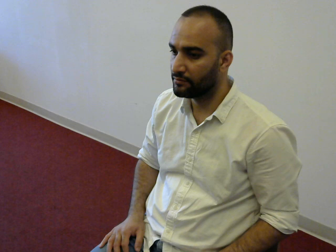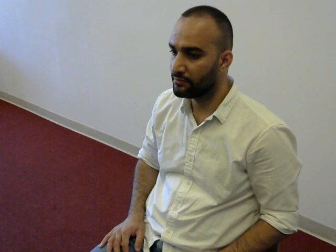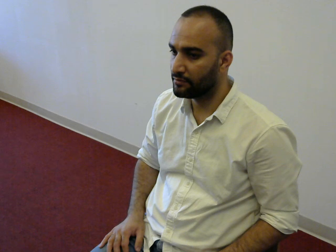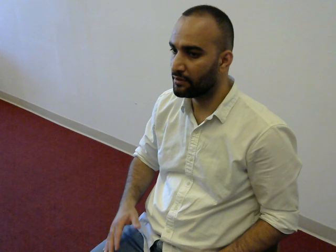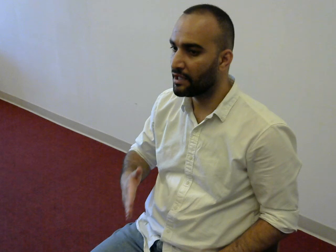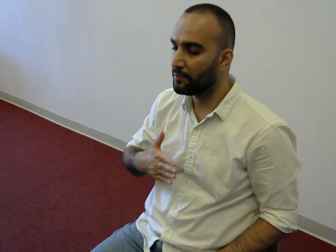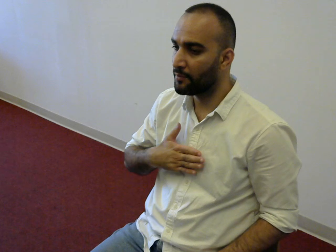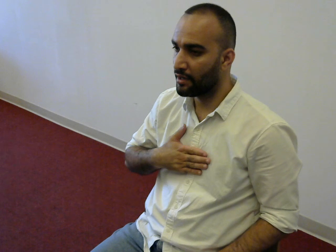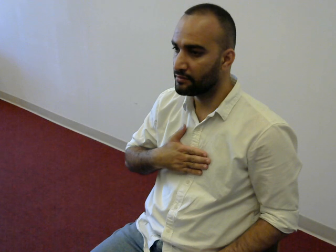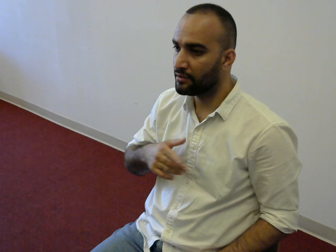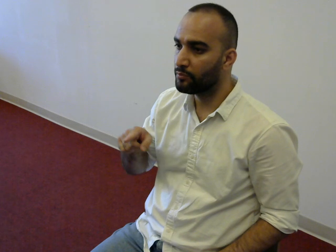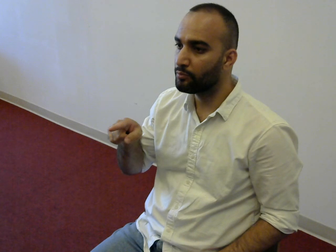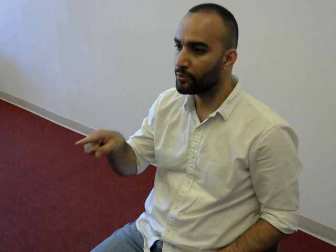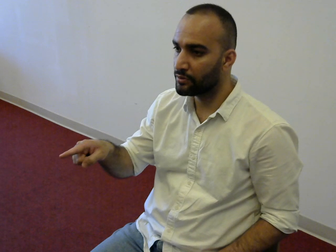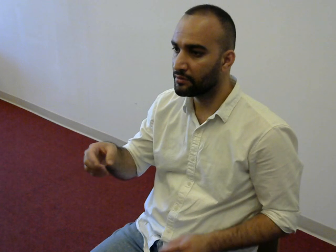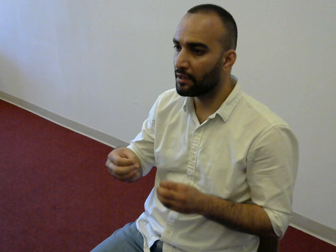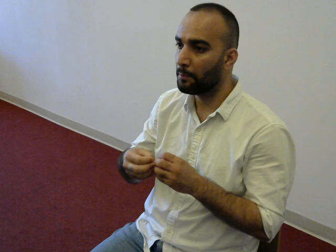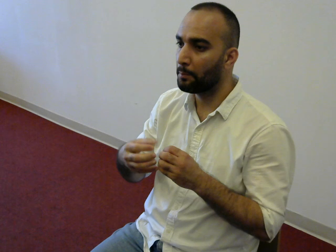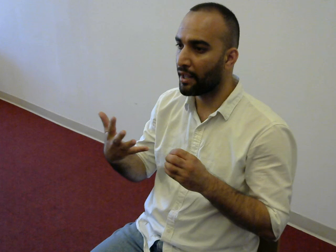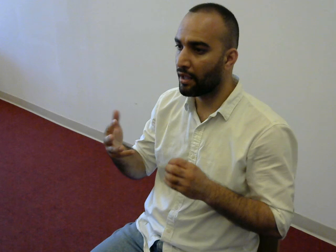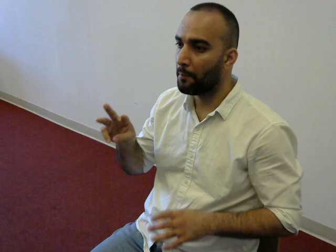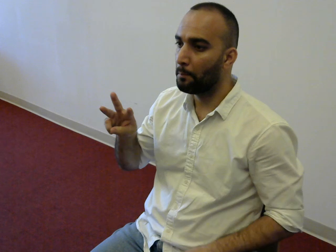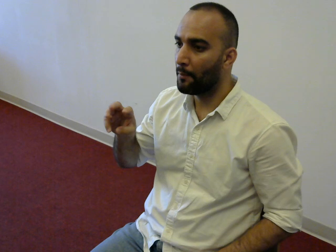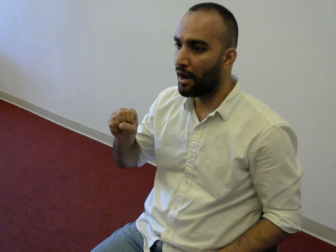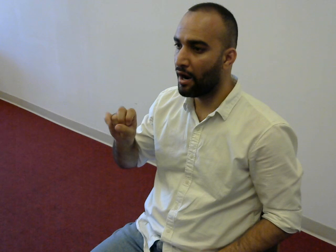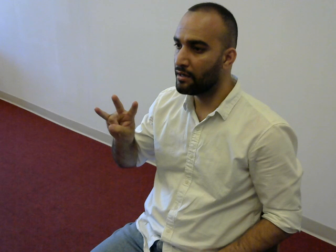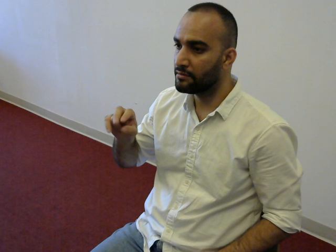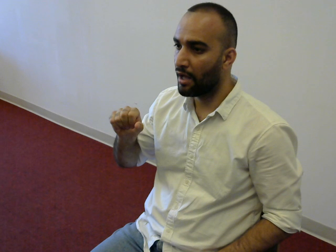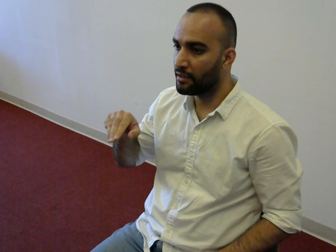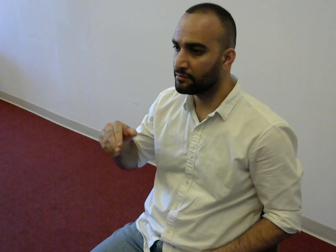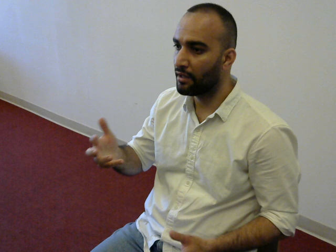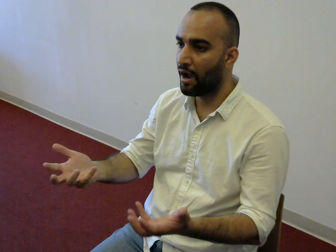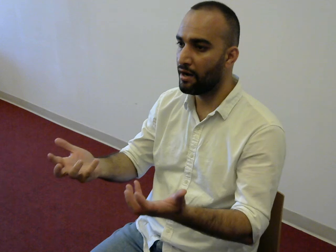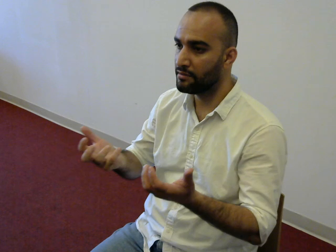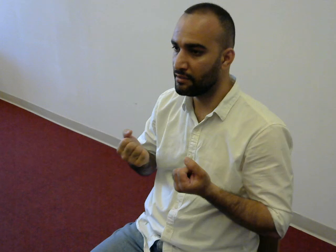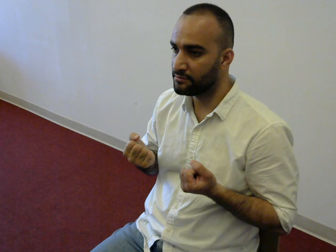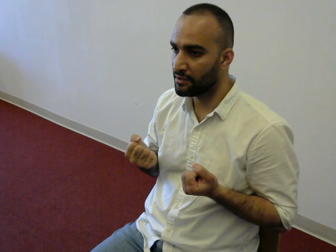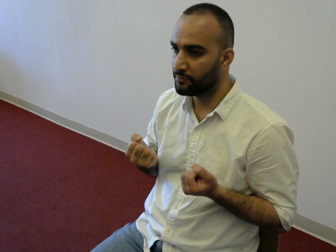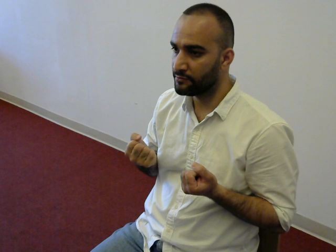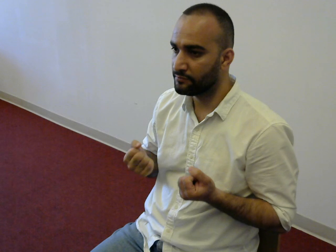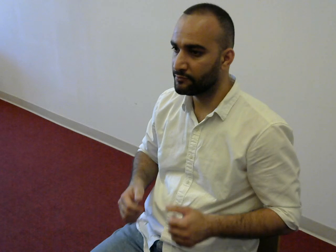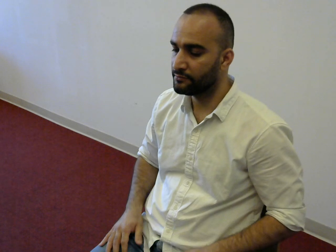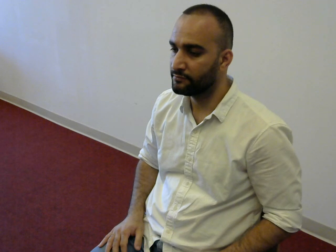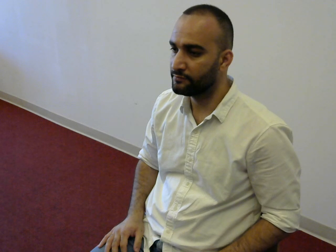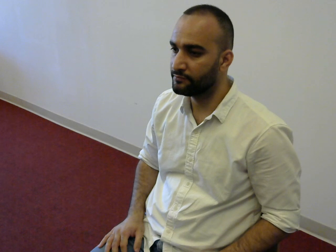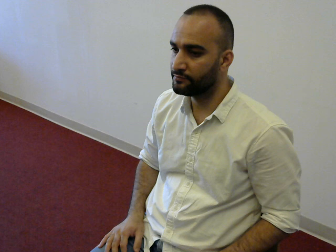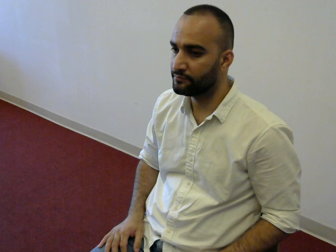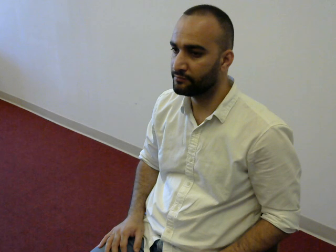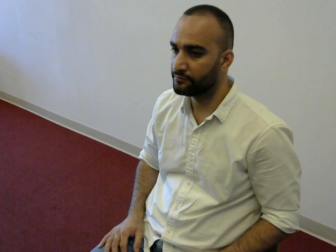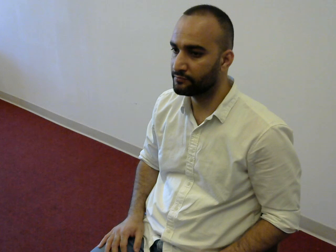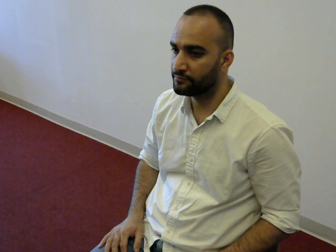Mən bunu 15 manata almışam